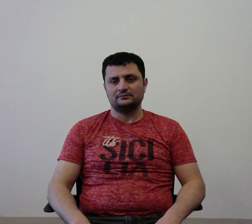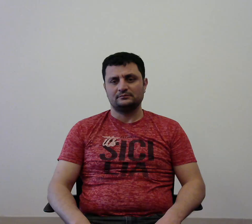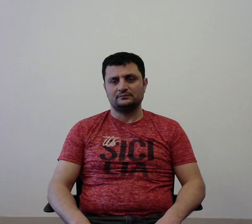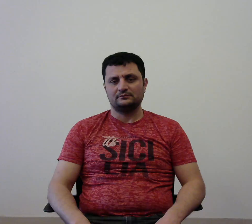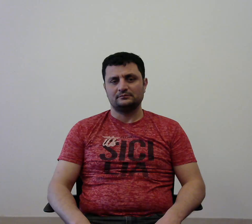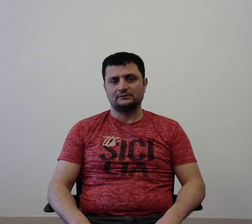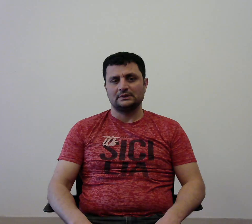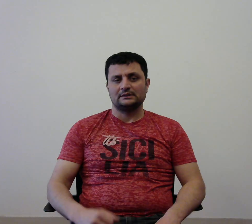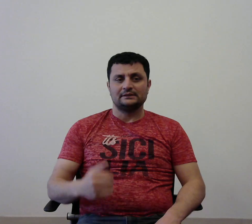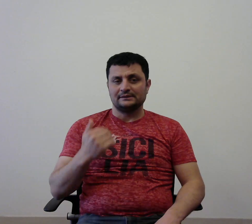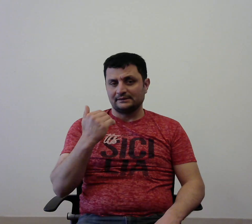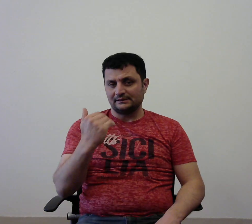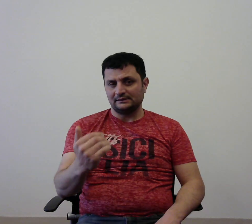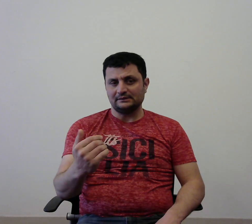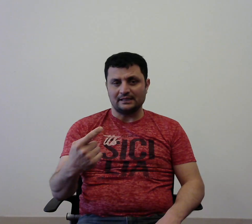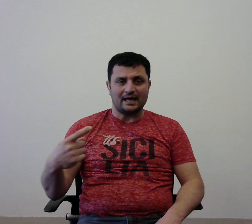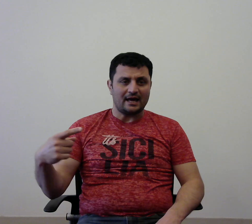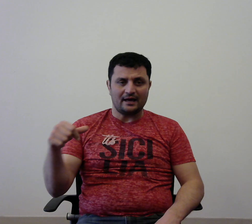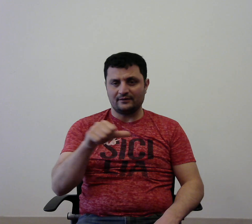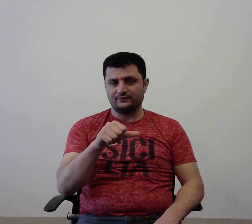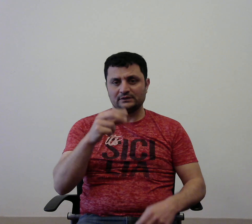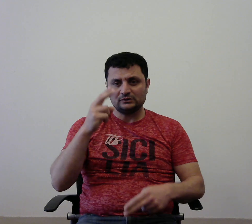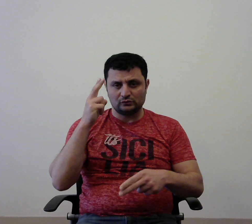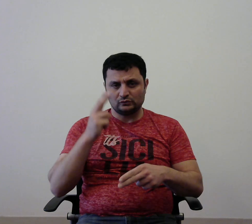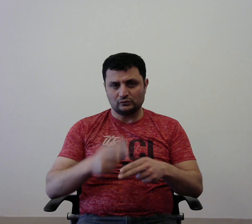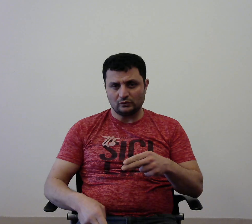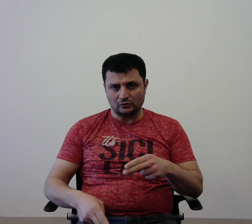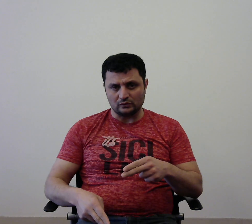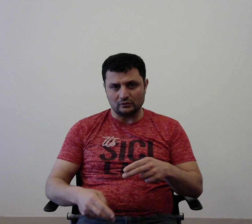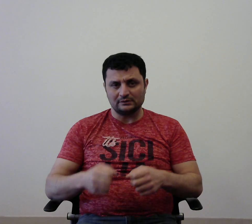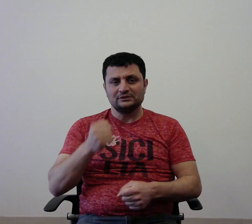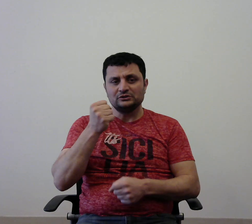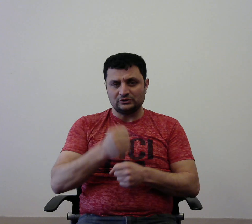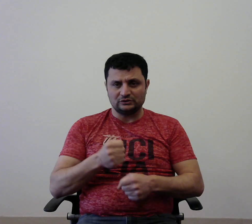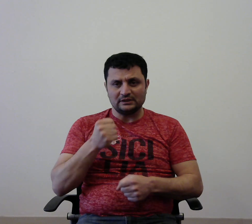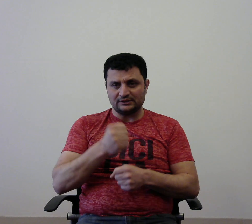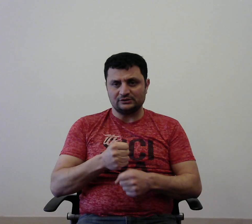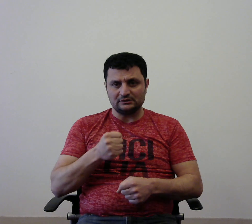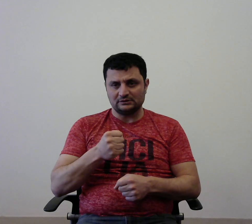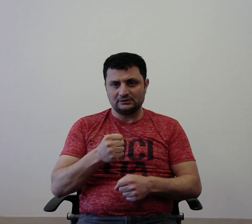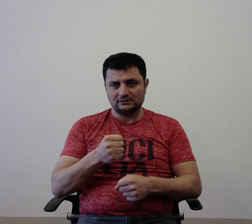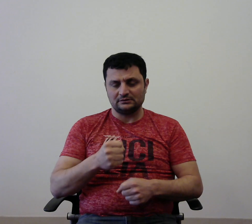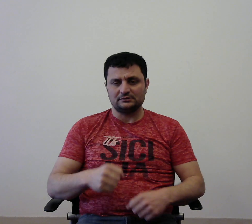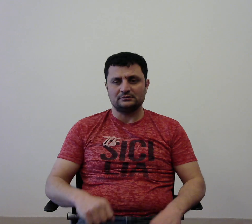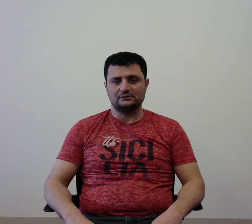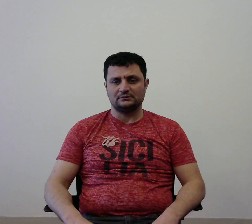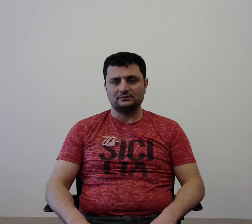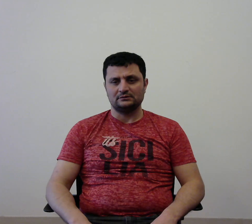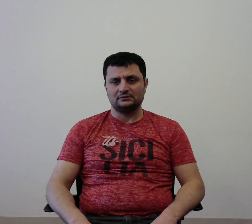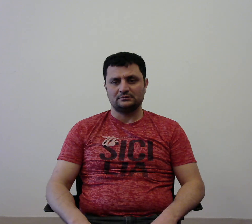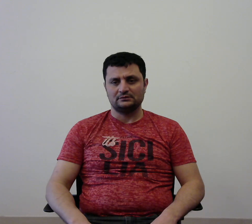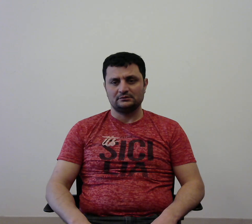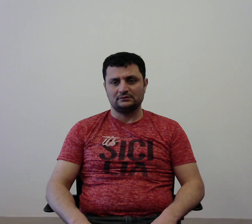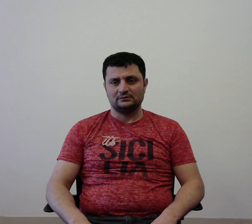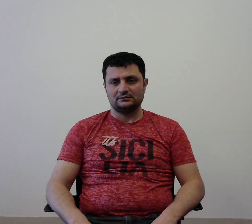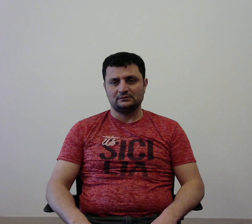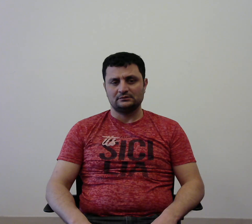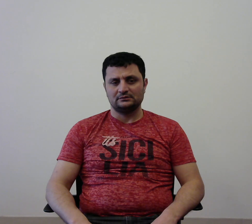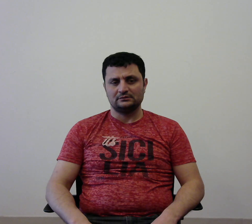Siz həftə sonu işləyirsiz?